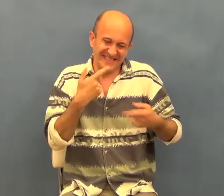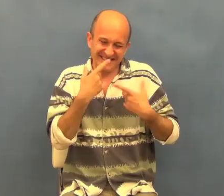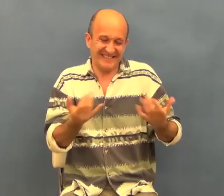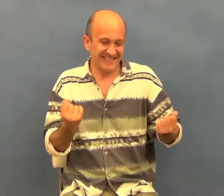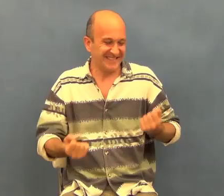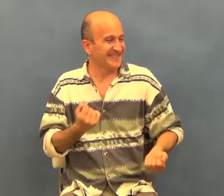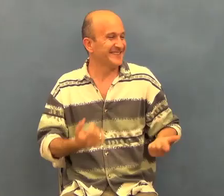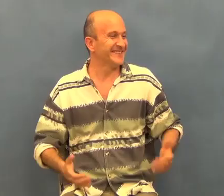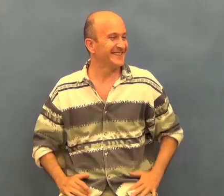Ciężko mi się miga.